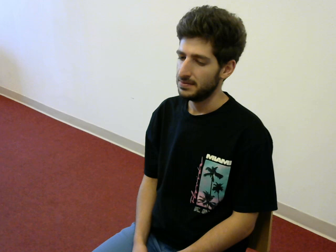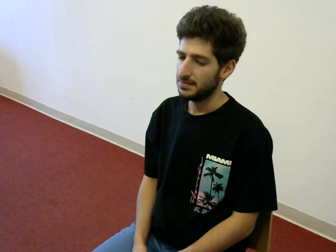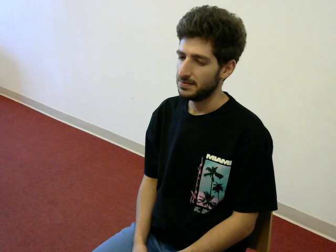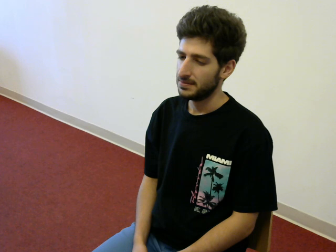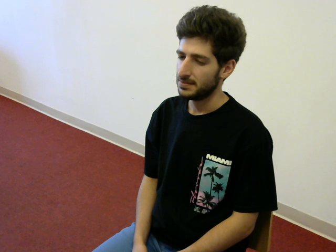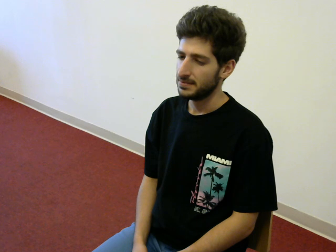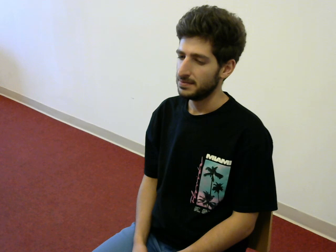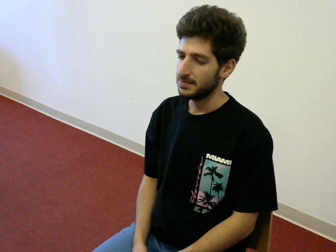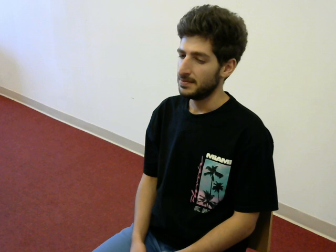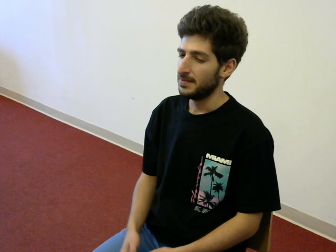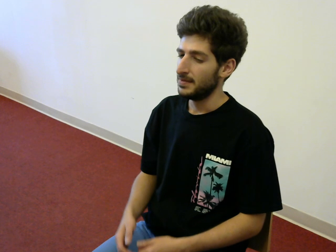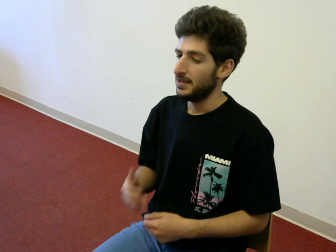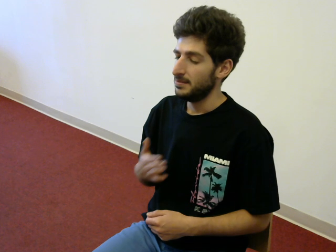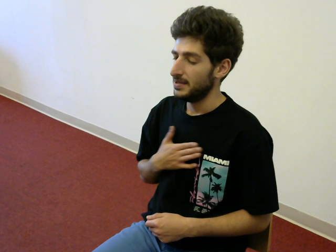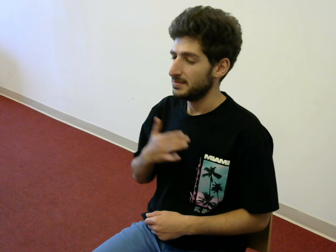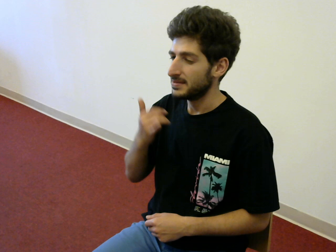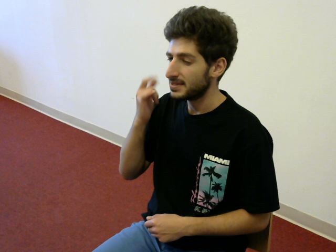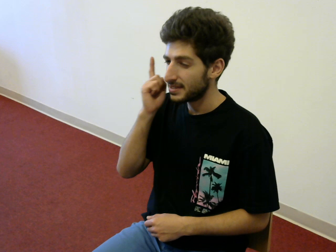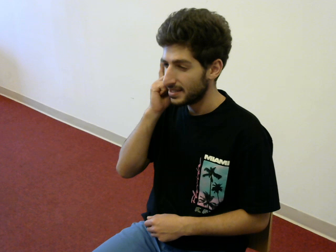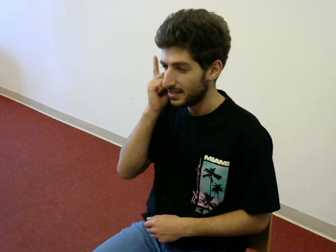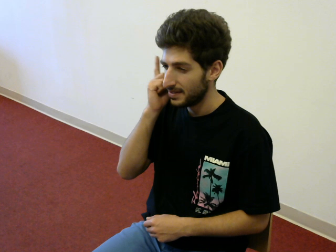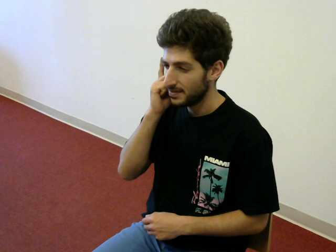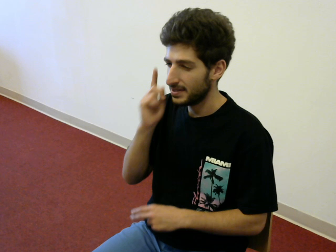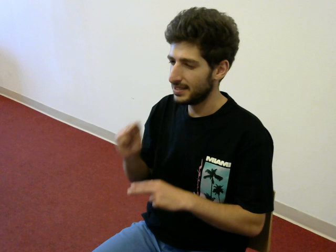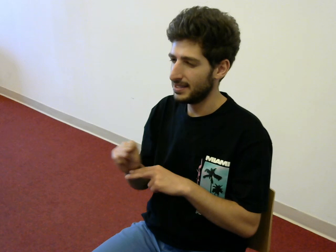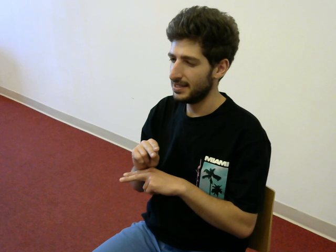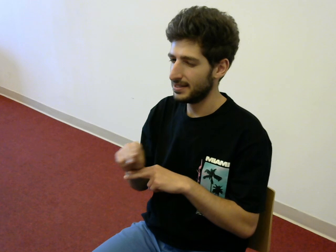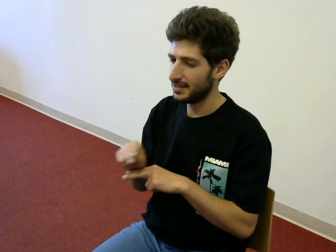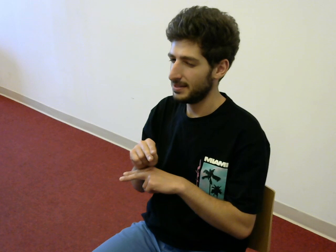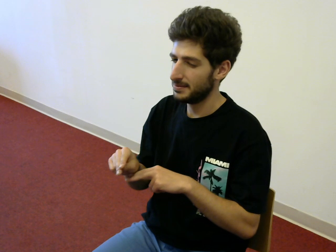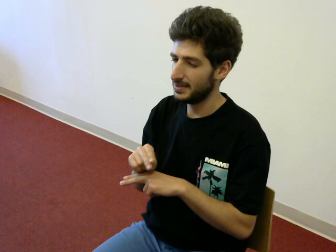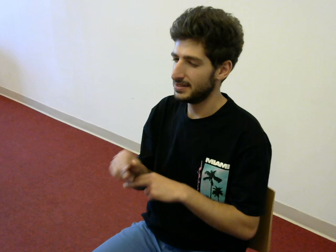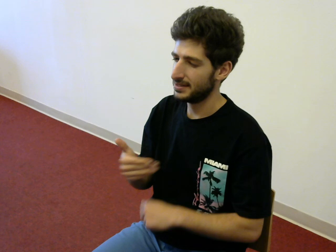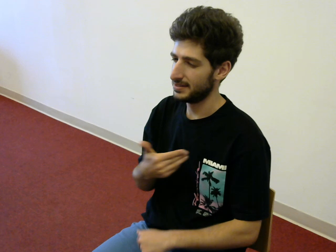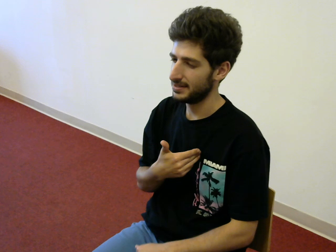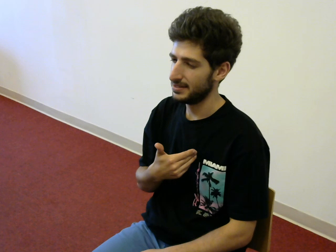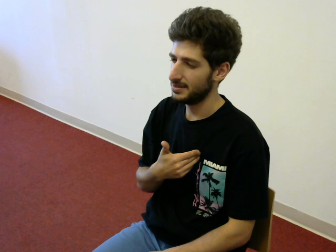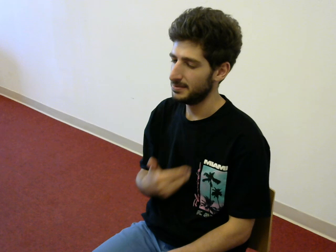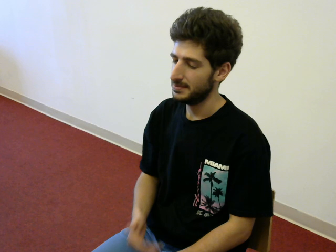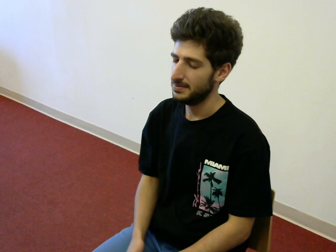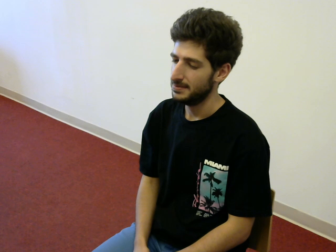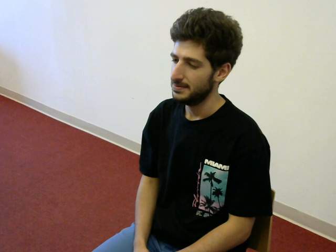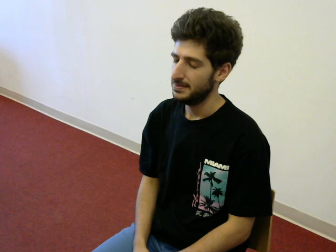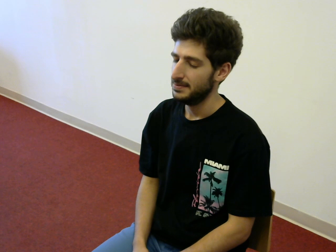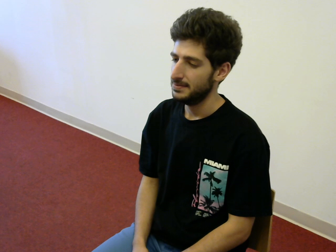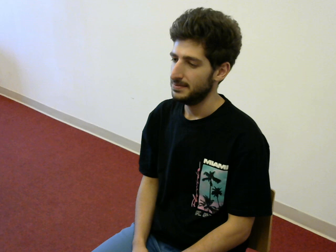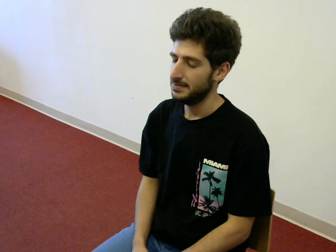Mən telefonu təmir etdirmək istəyirəm